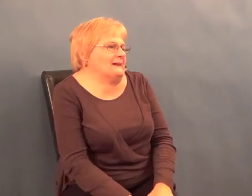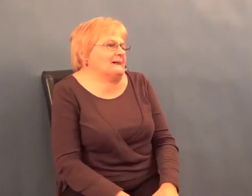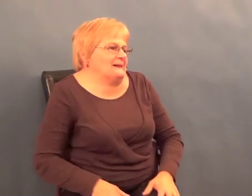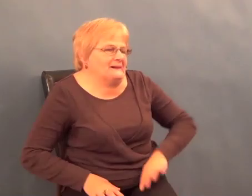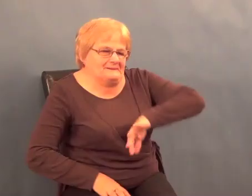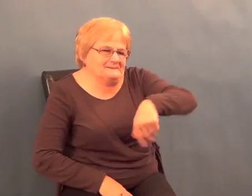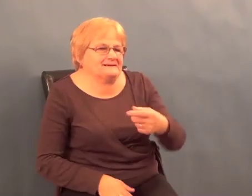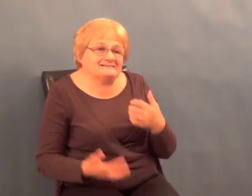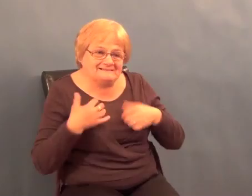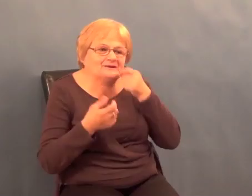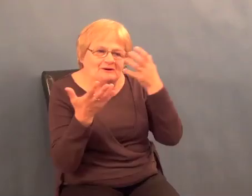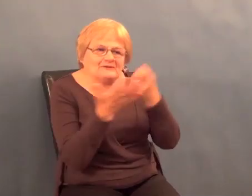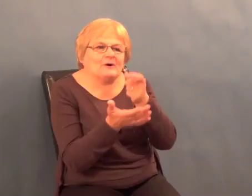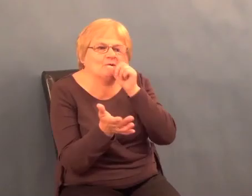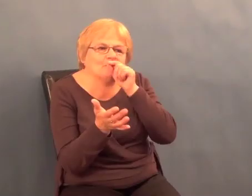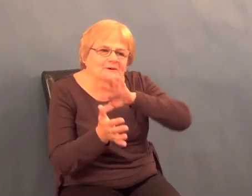Kot jest zły, bo chciał ukraść kurczątko.